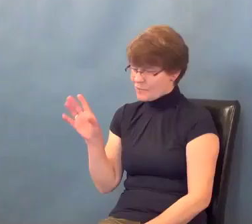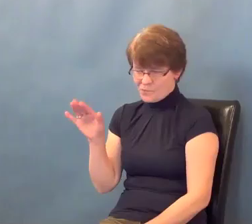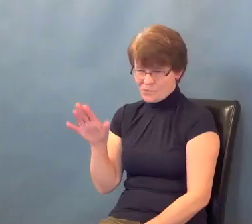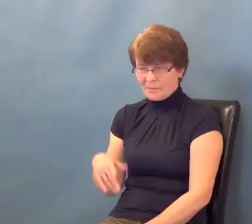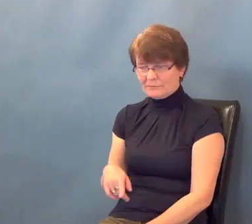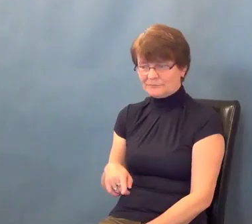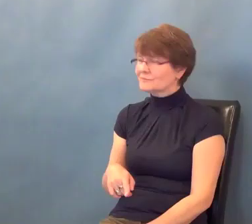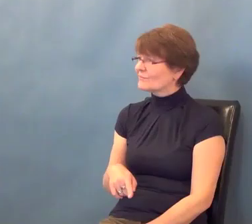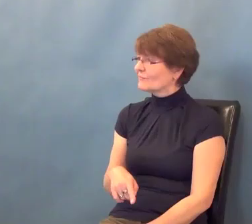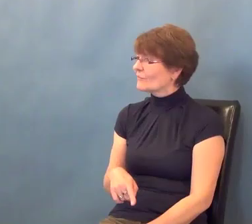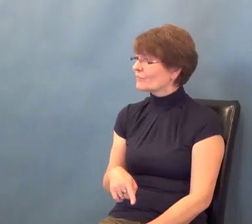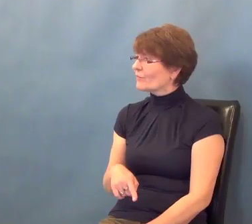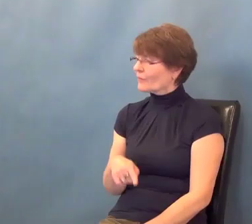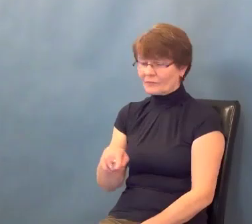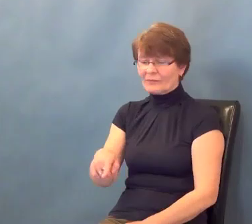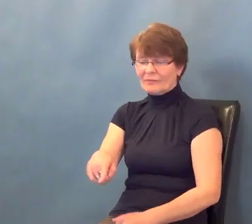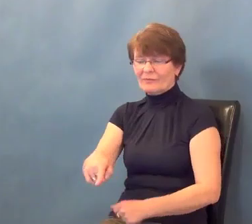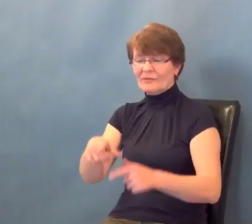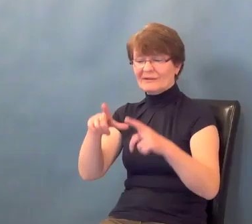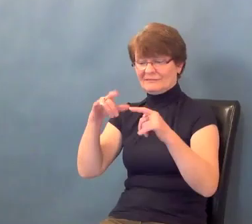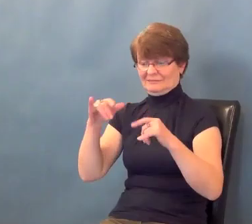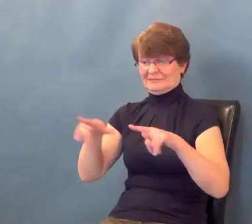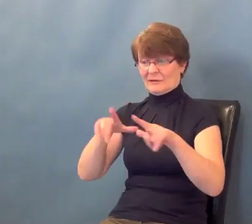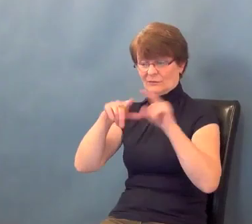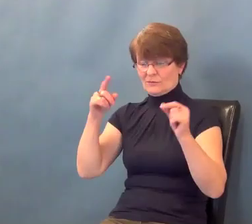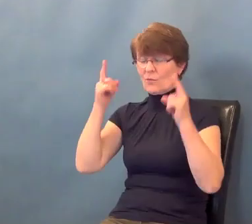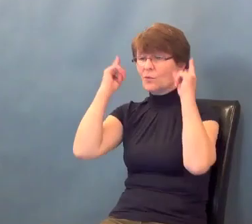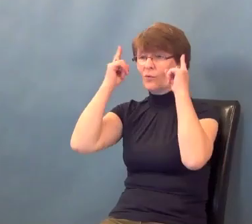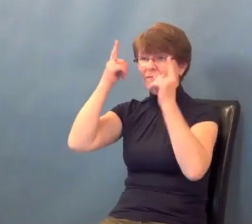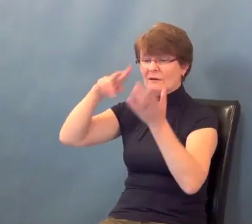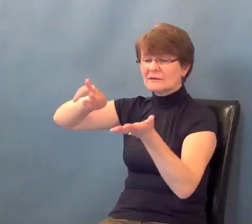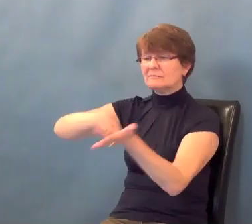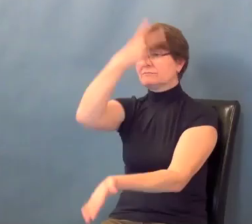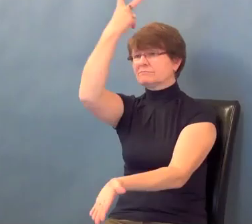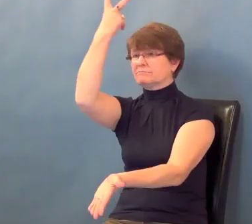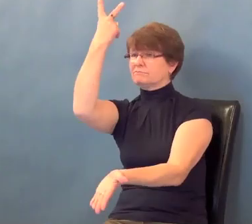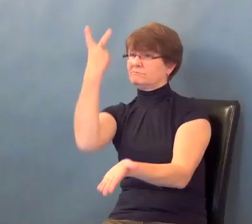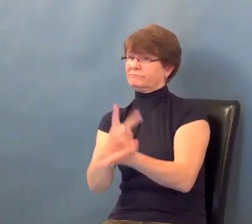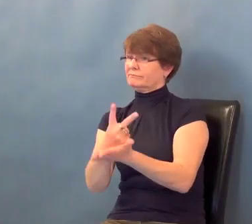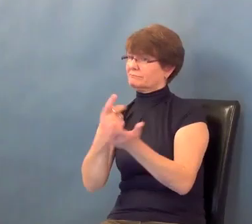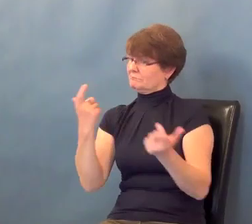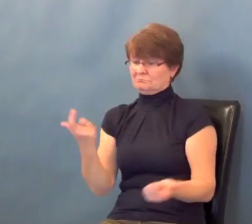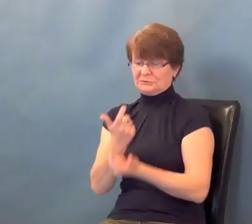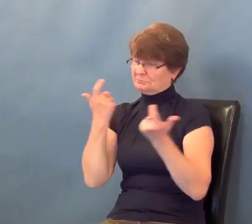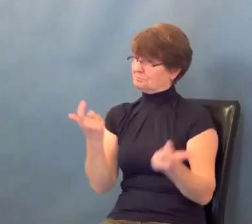Tutaj jest trójkąt, znak ostrzegawczy - można się przewrócić. Niebezpieczeństwo.